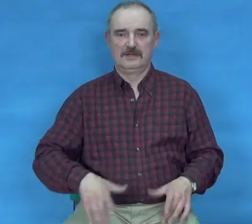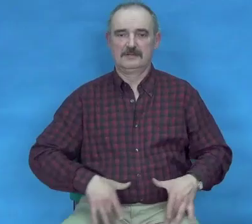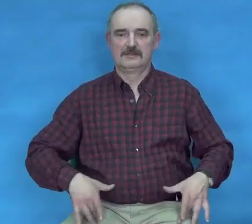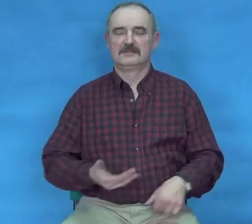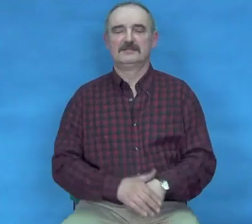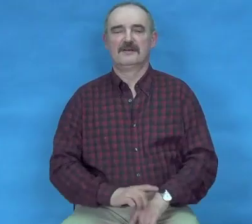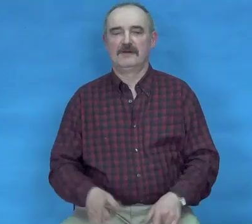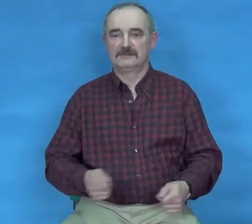Nie pozwalają na strój kąpielowy.